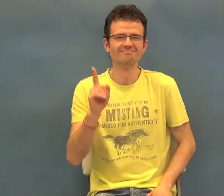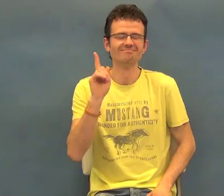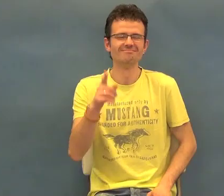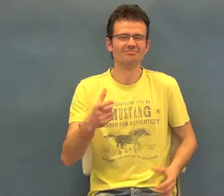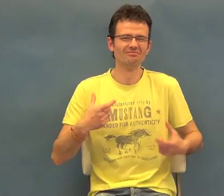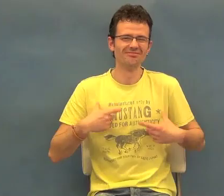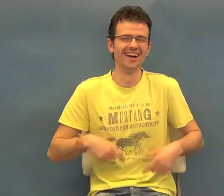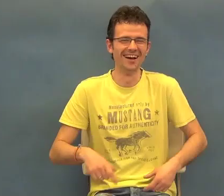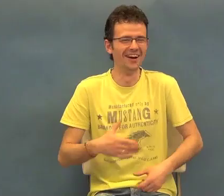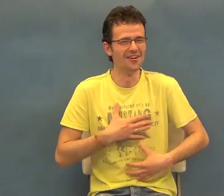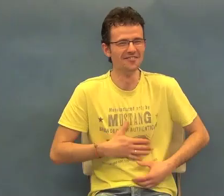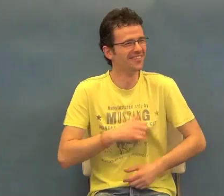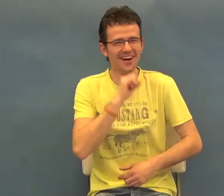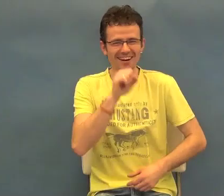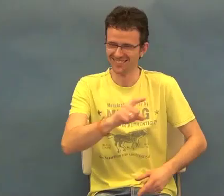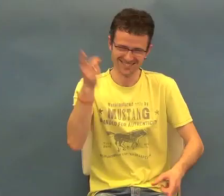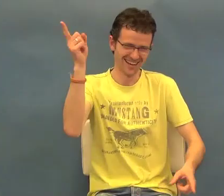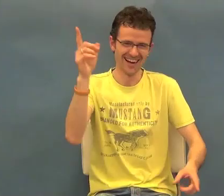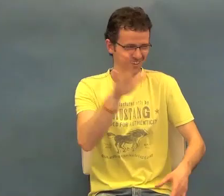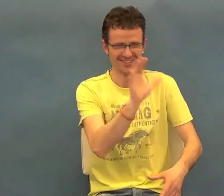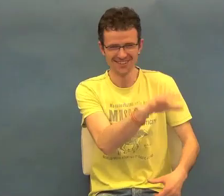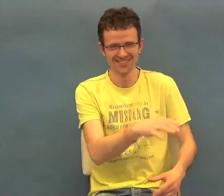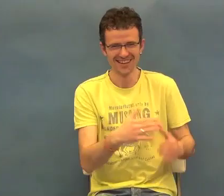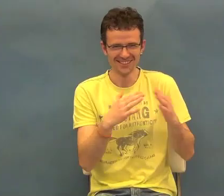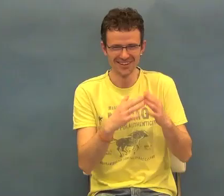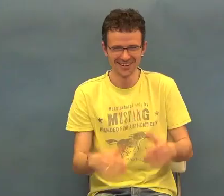Na wsi nie wolno się myć, tylko w domu.